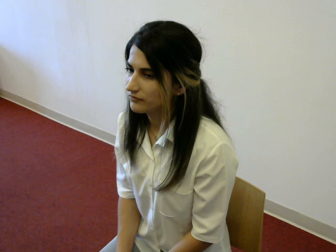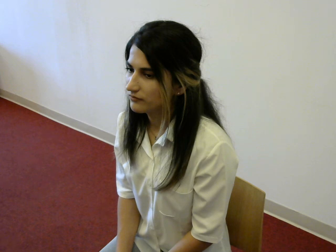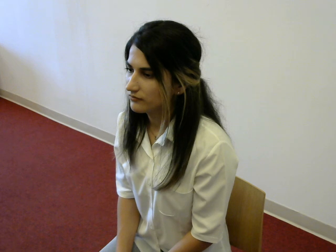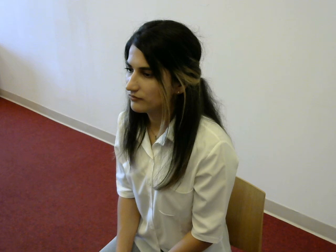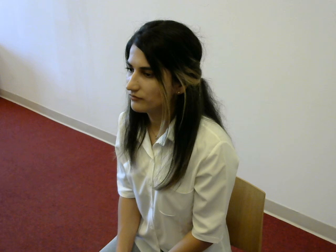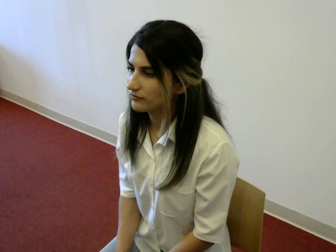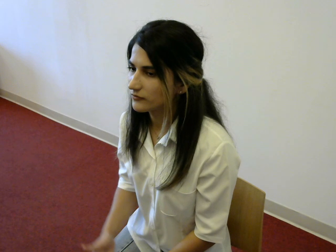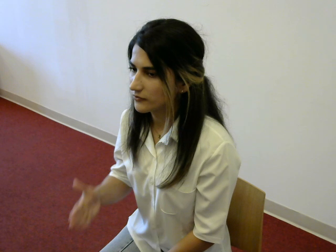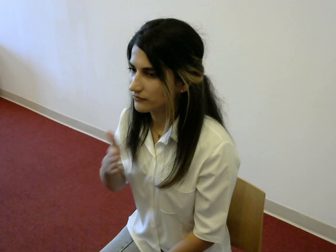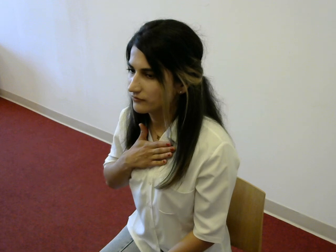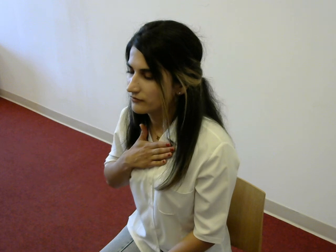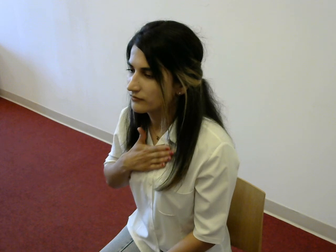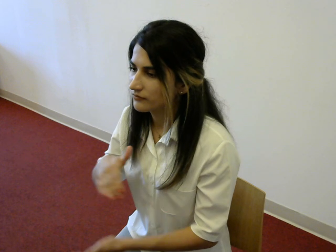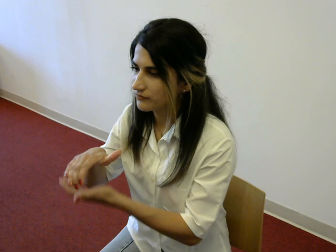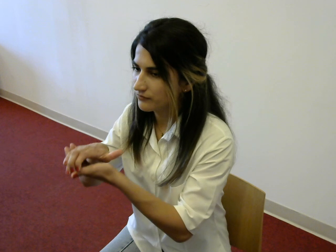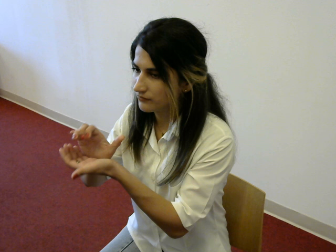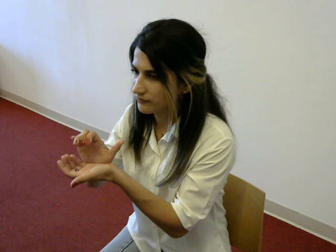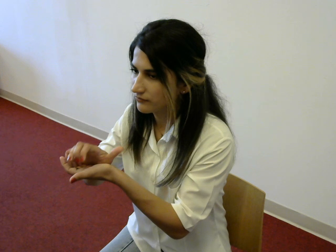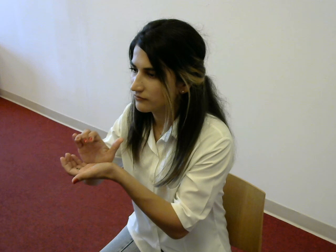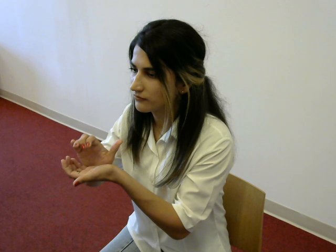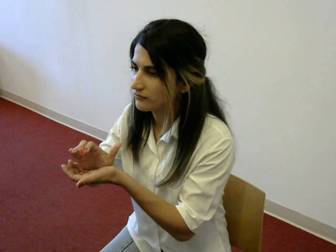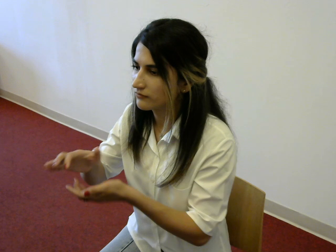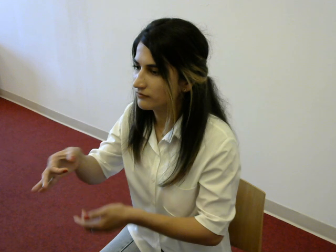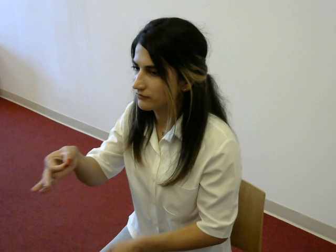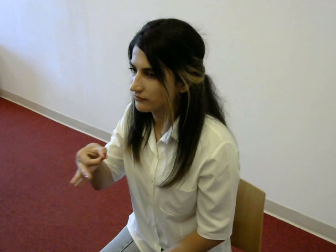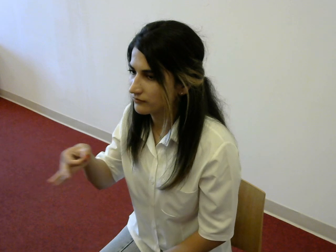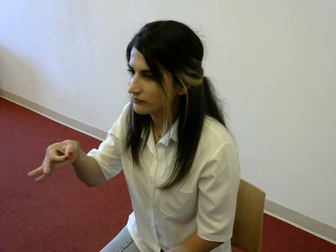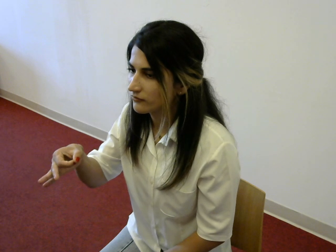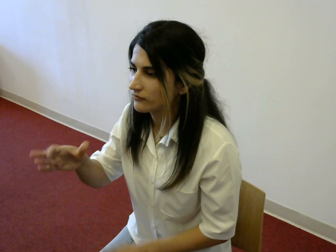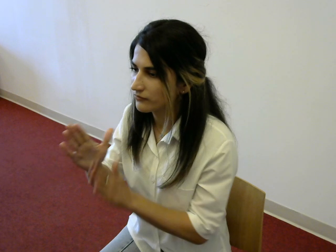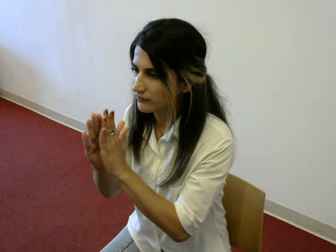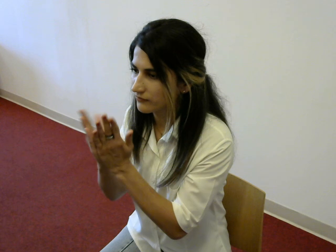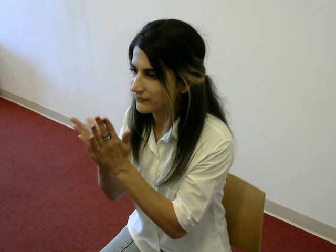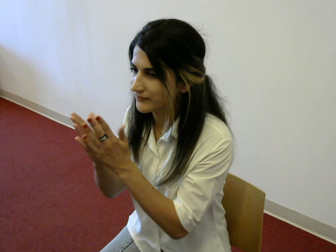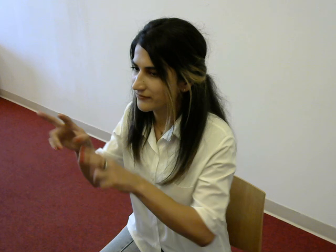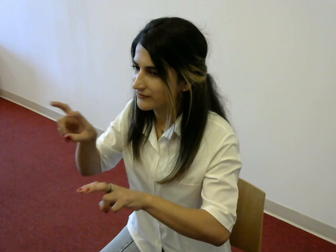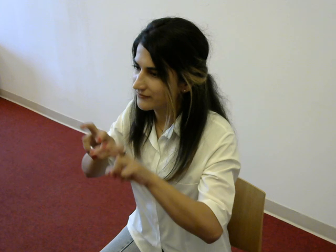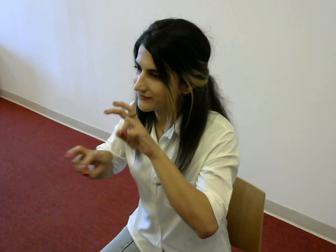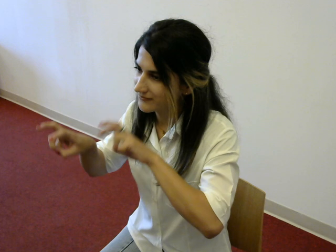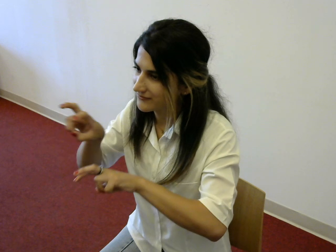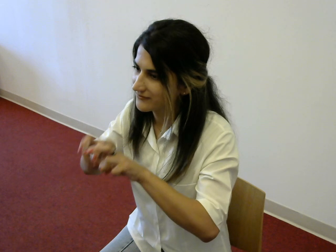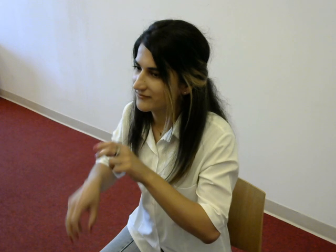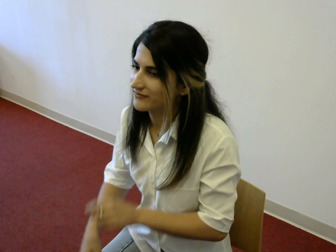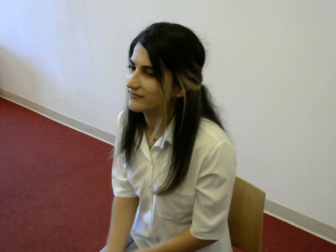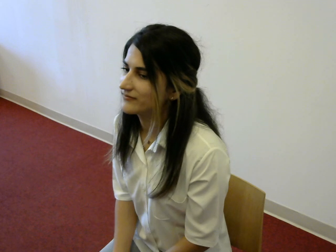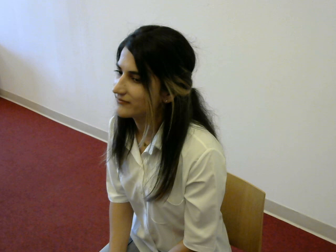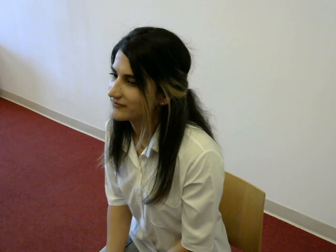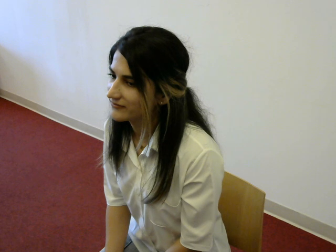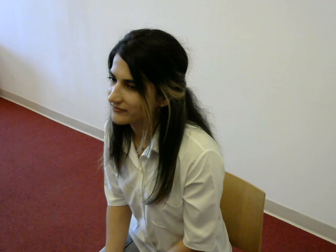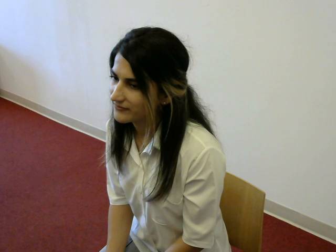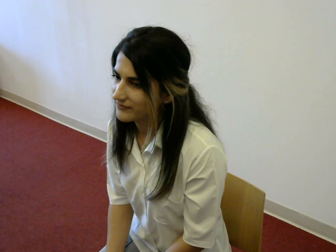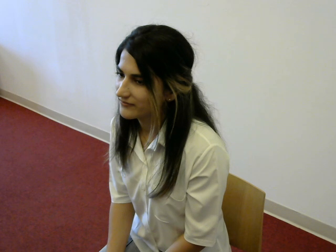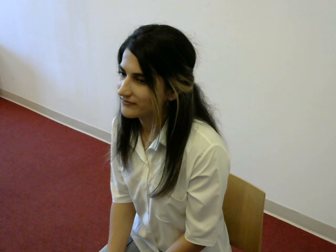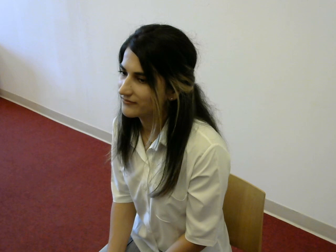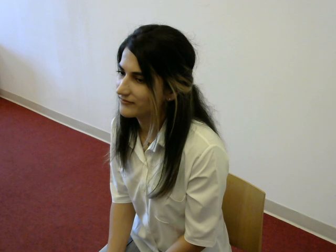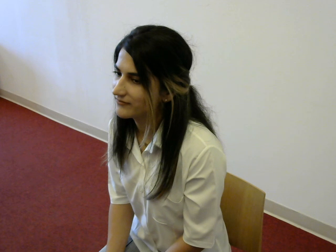Mən "Dəfinələr Adası" kitabını axtarıram